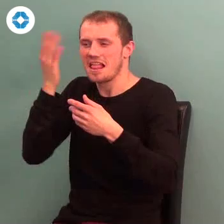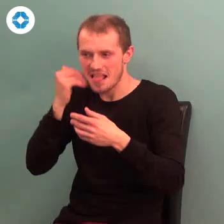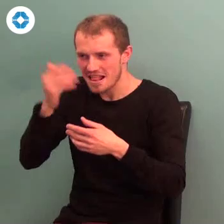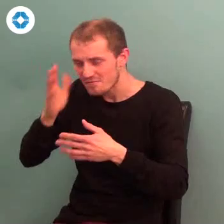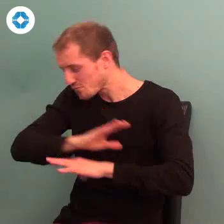Koniec.